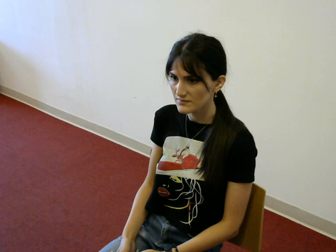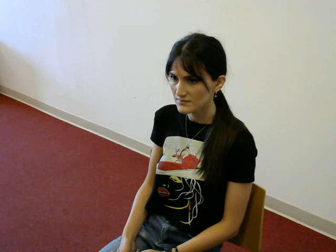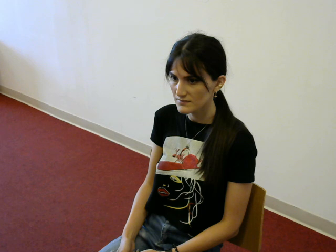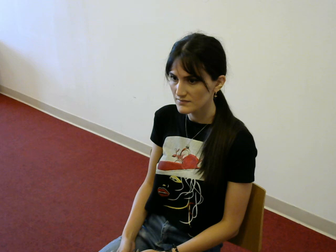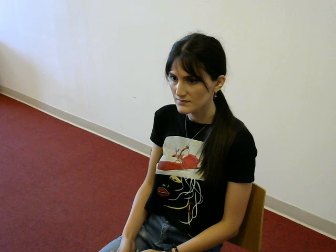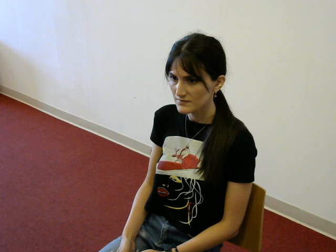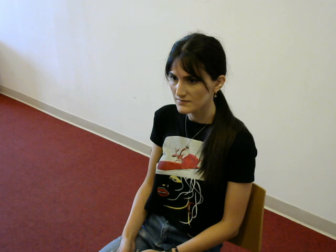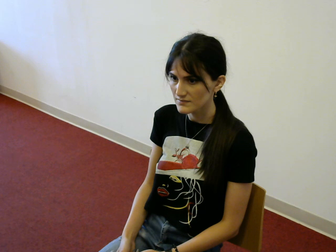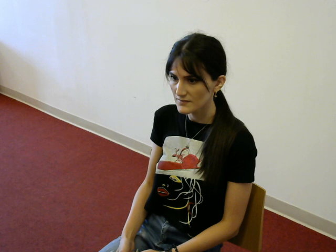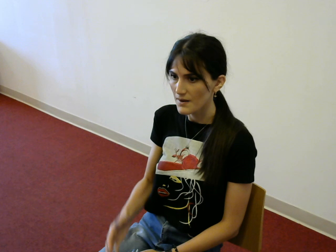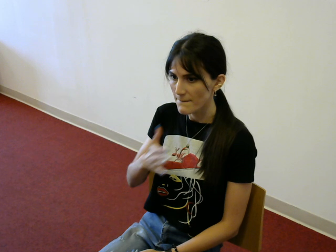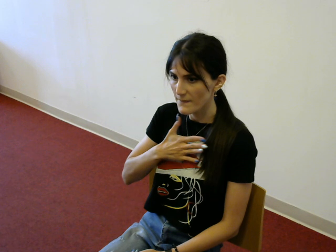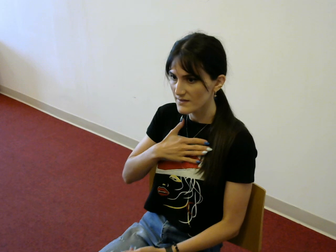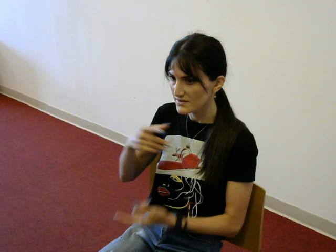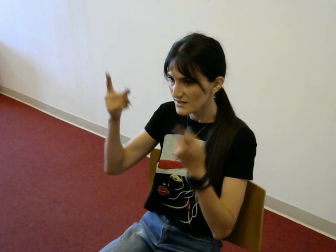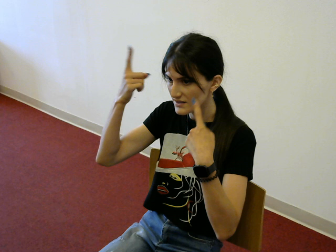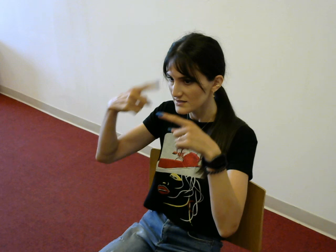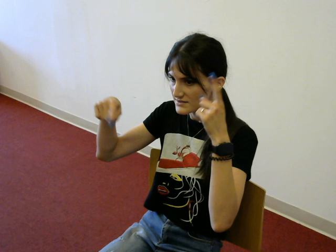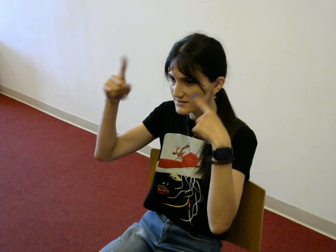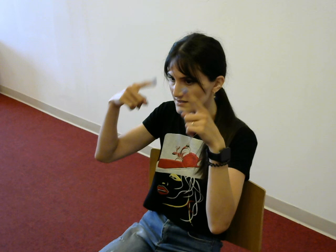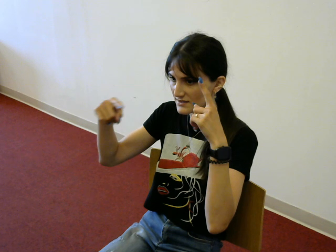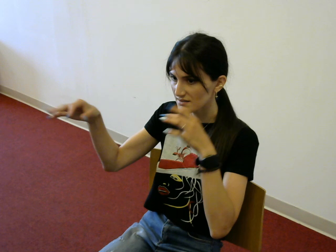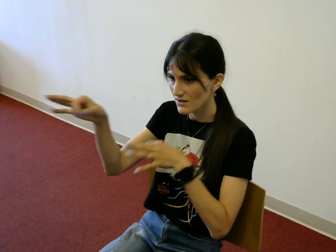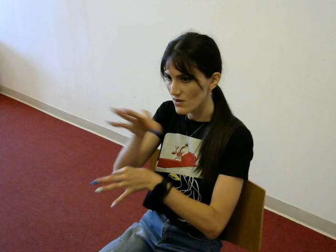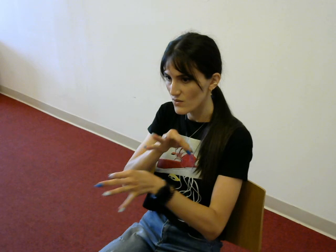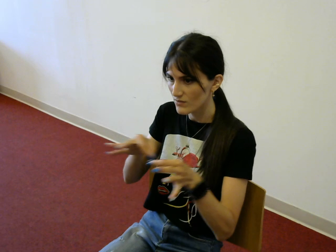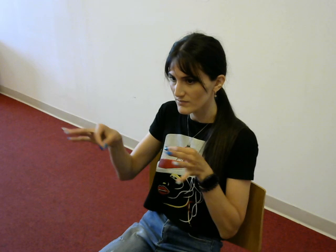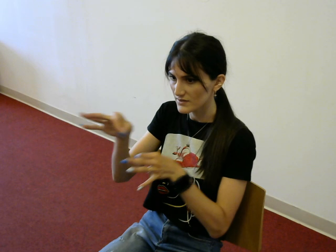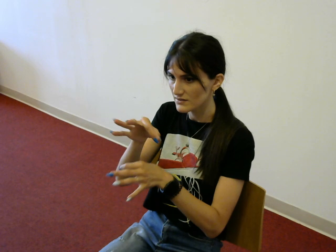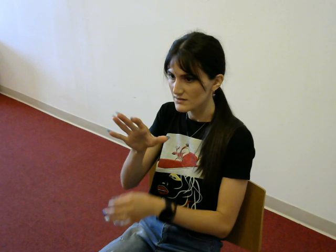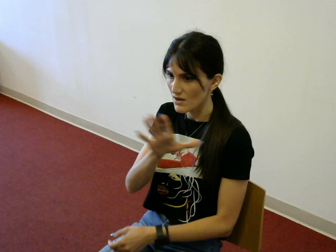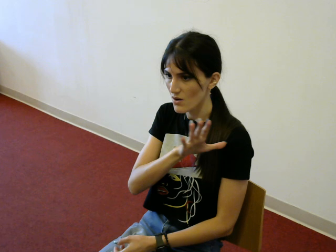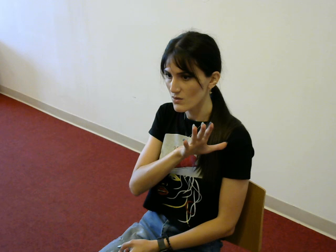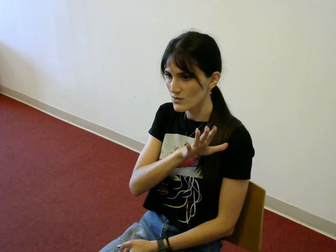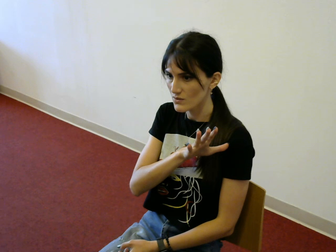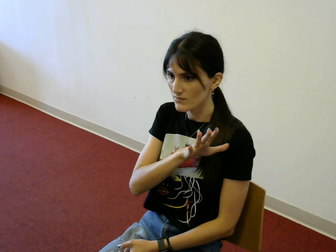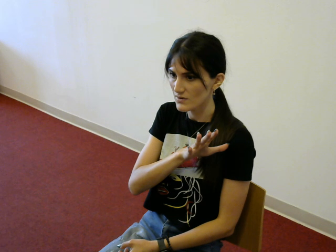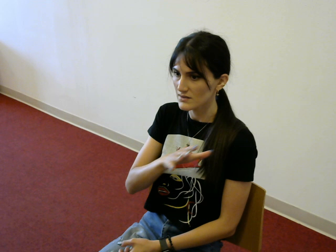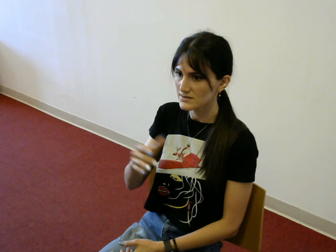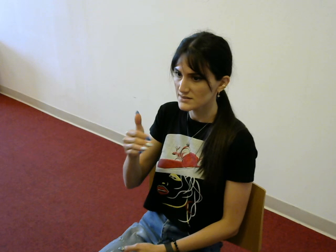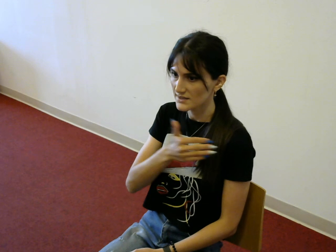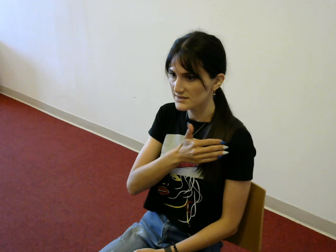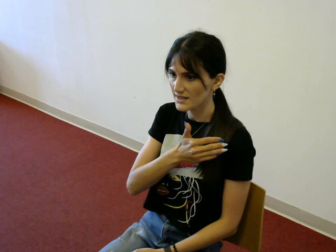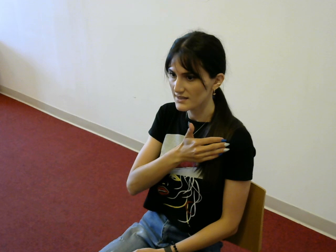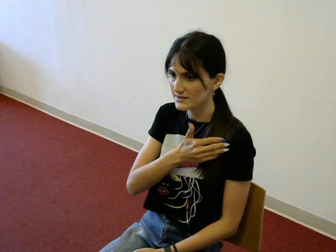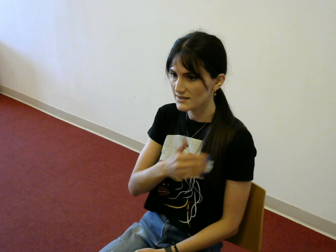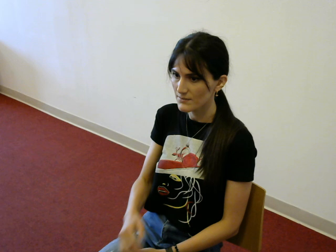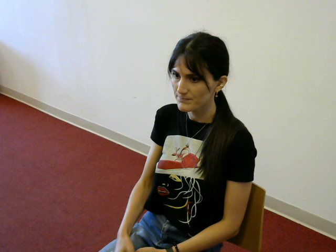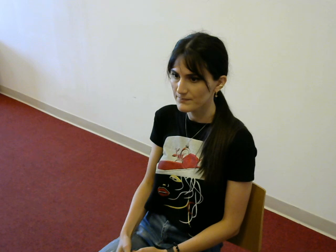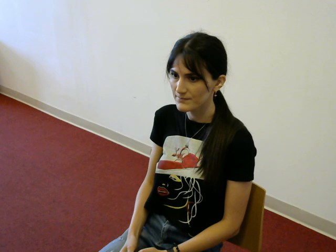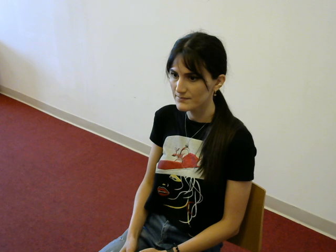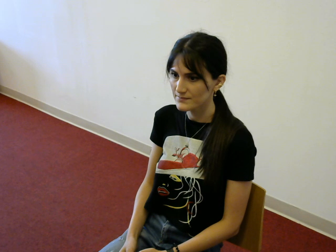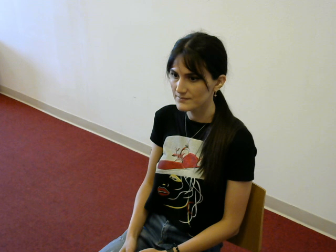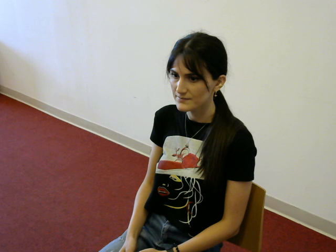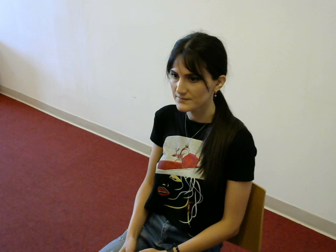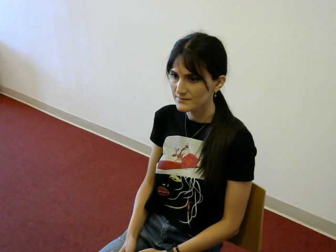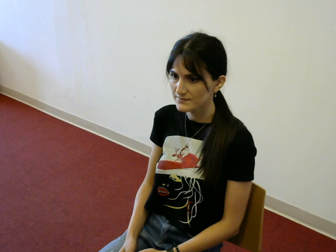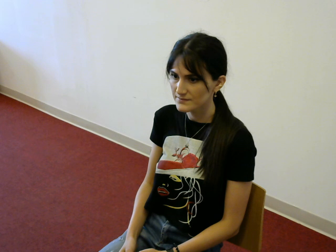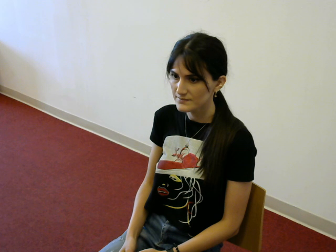Mən dizayner olmaq istəyirəm